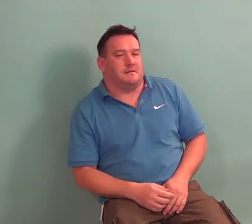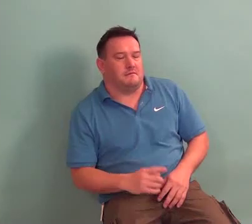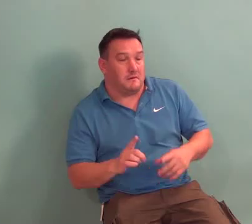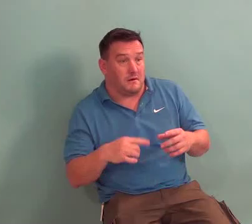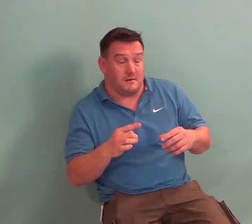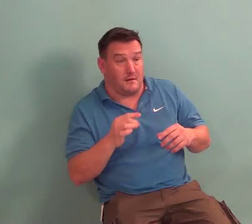Następnie...